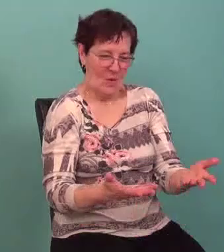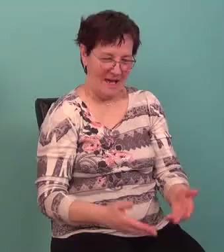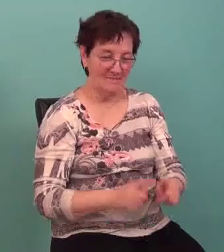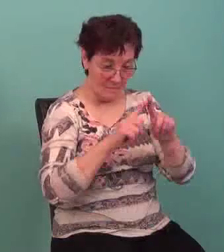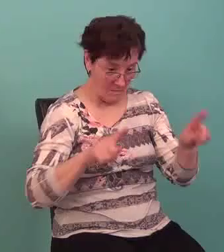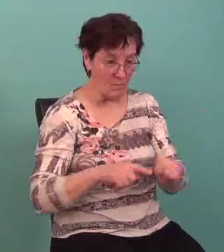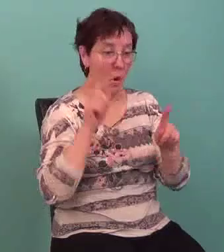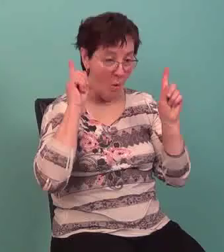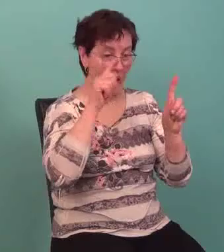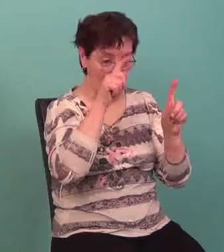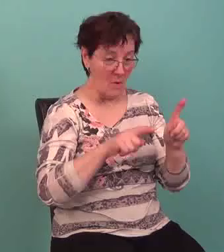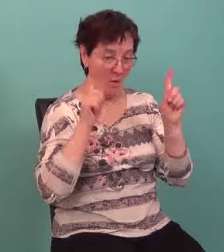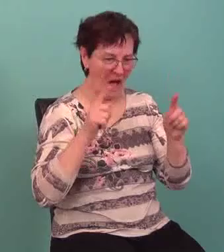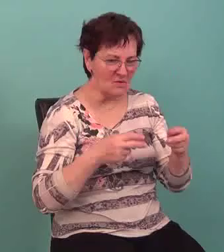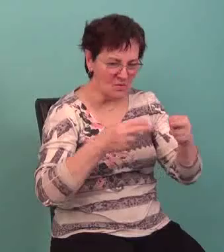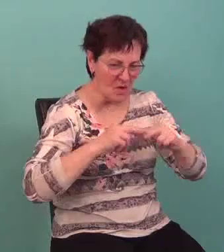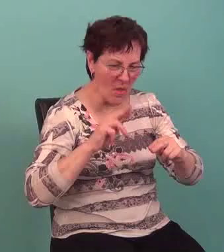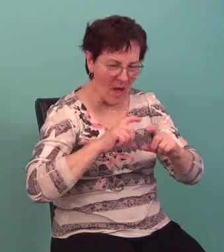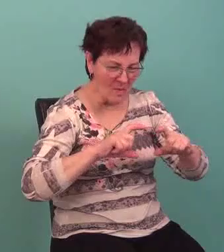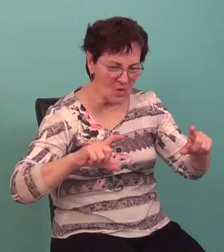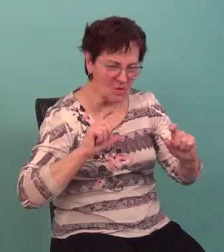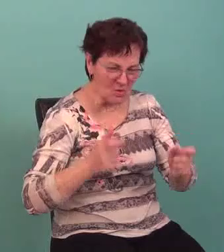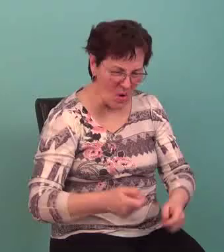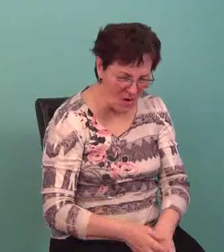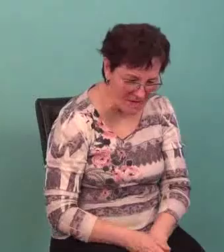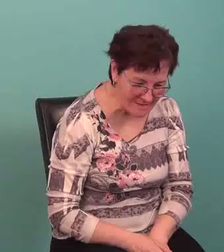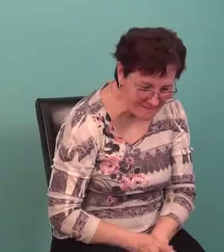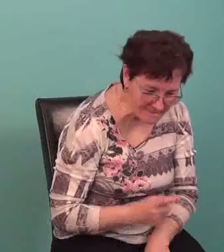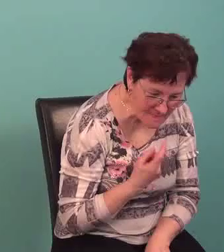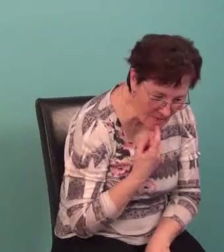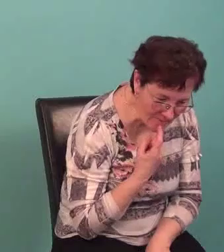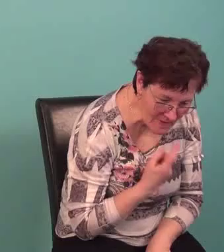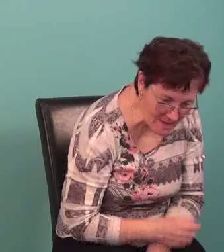Jest trójkątny znak, a w nim wykrzyknik, wiadomo, że trzeba uważać na coś, ale nie wiem co to jest to niebieskie prostokątne pod spodem.